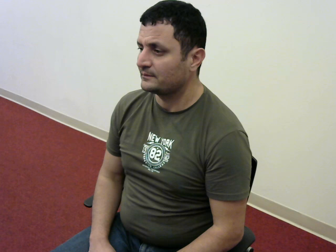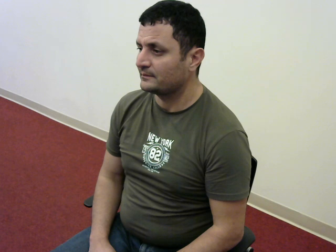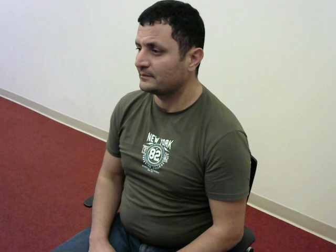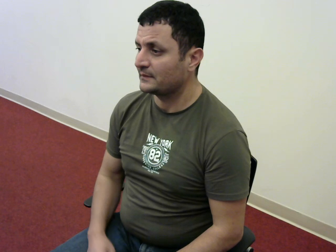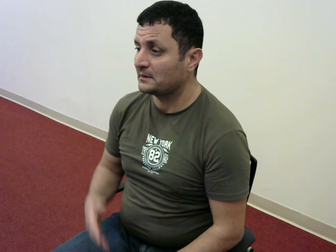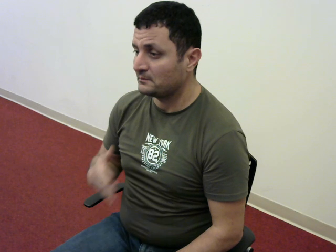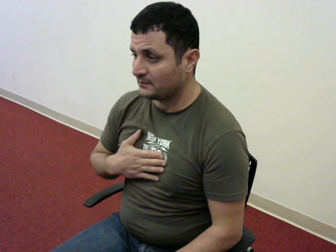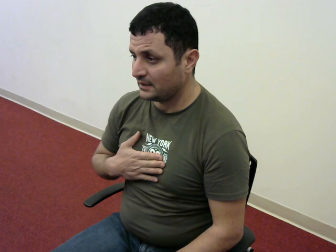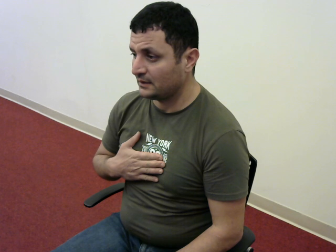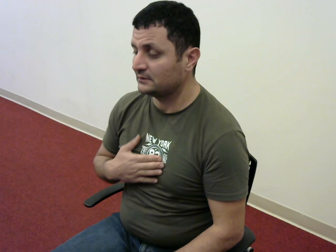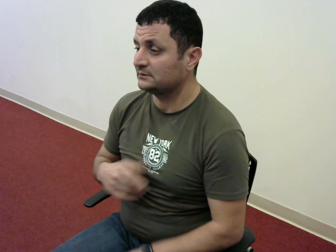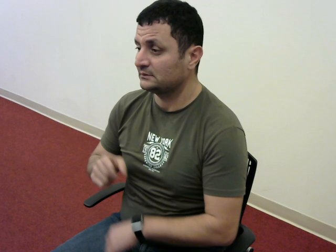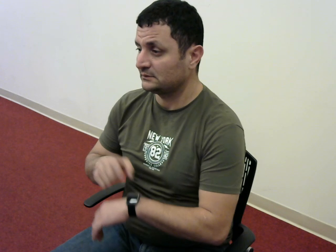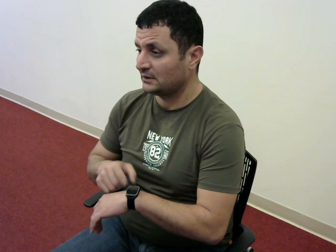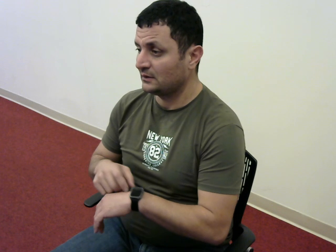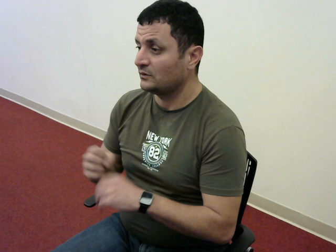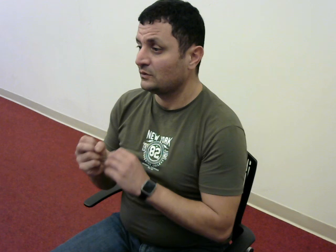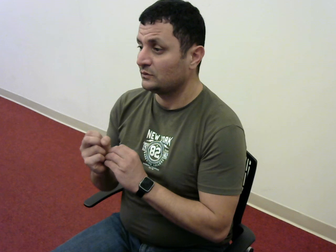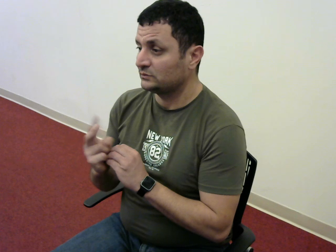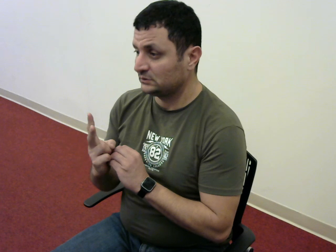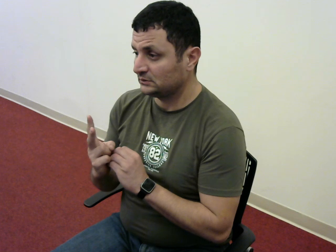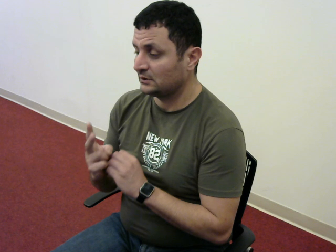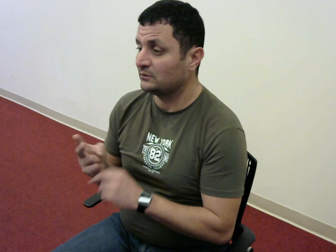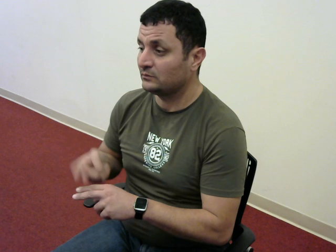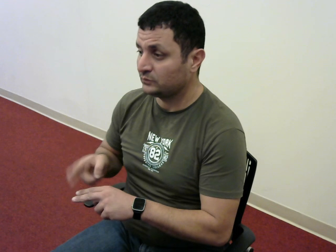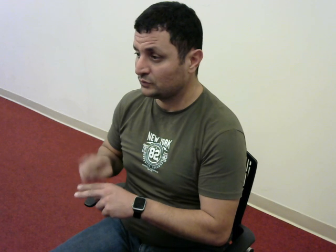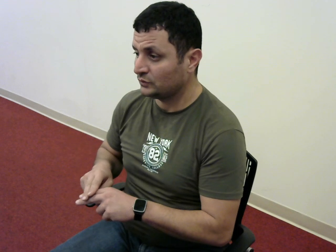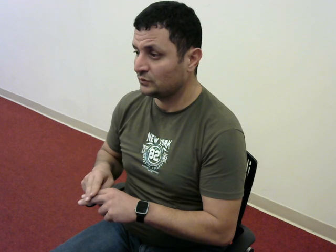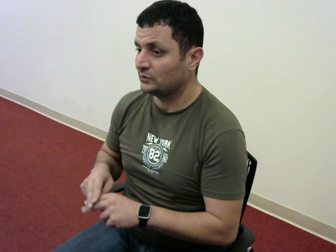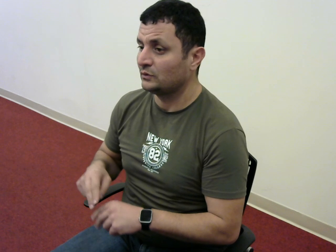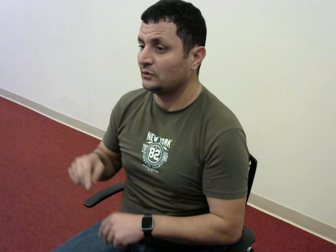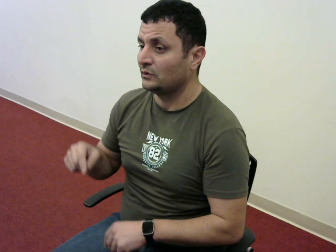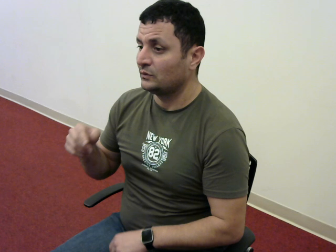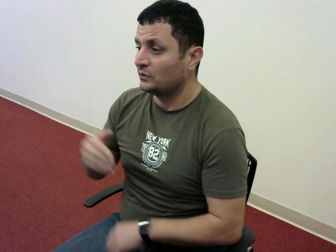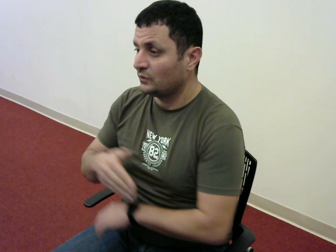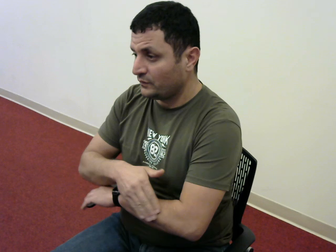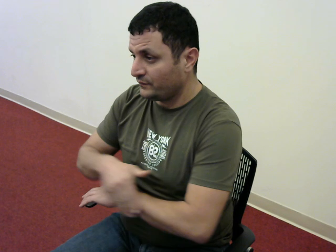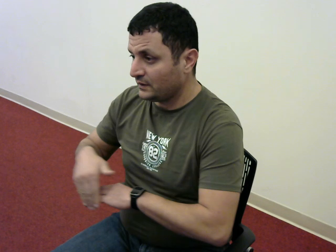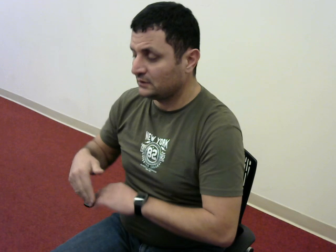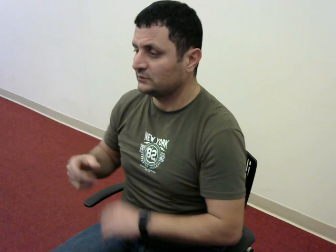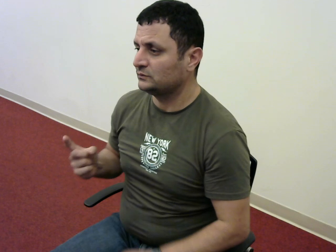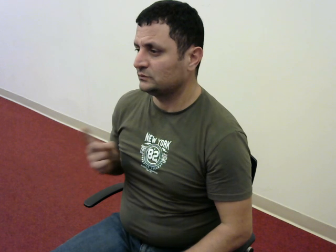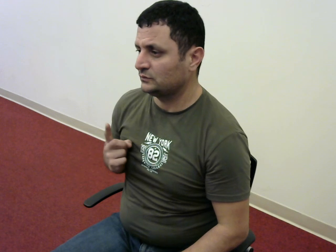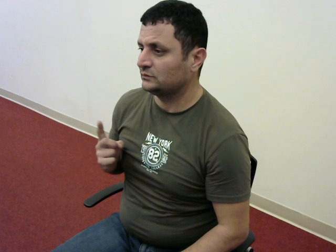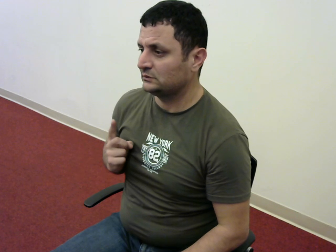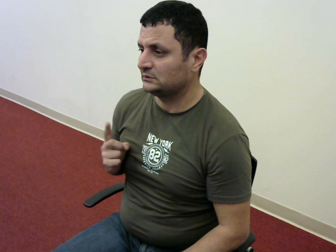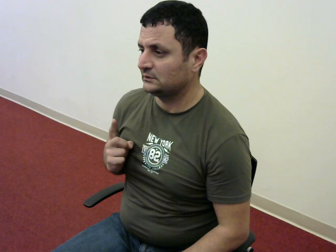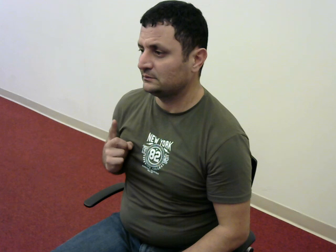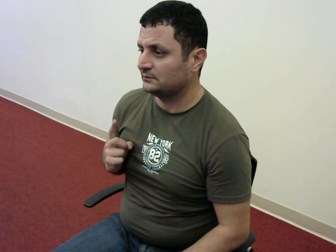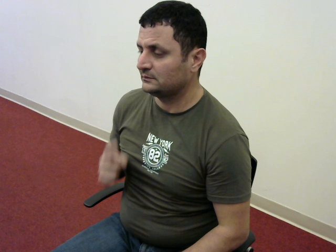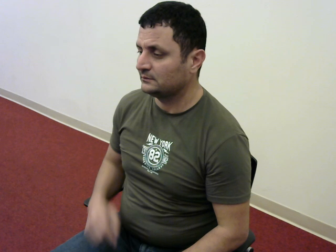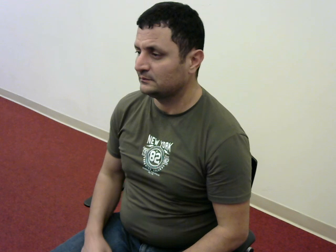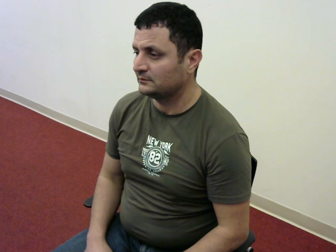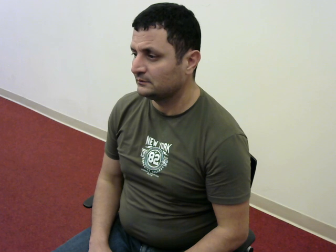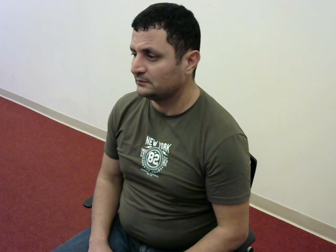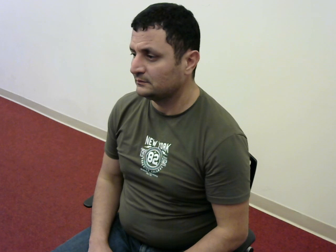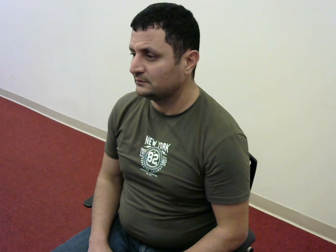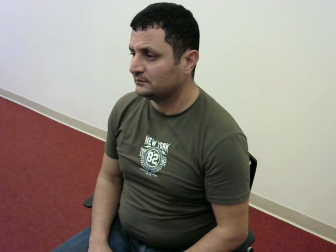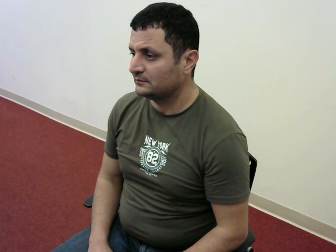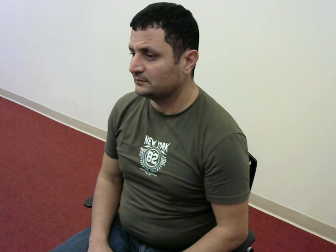Mən saat 12-də bu ünvanda olmalıyam